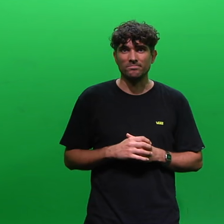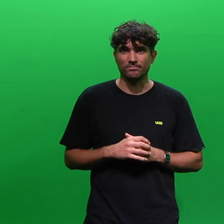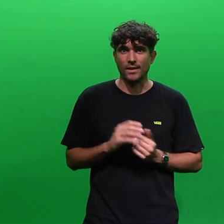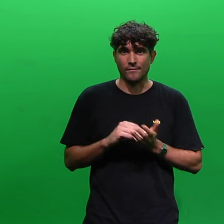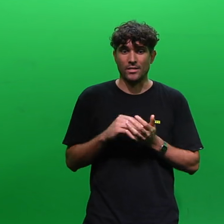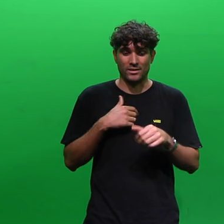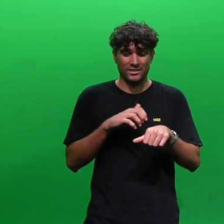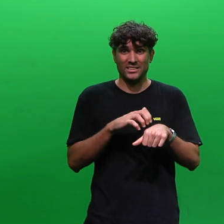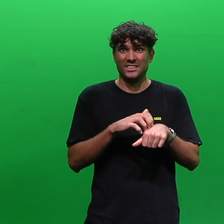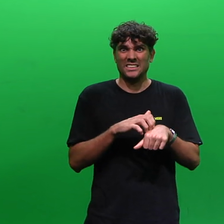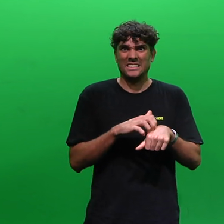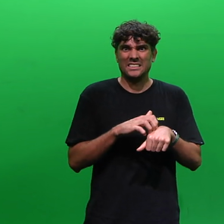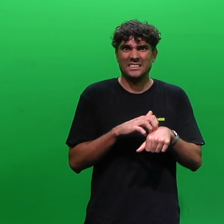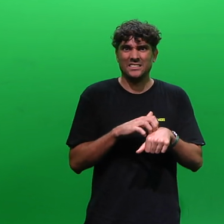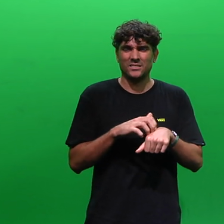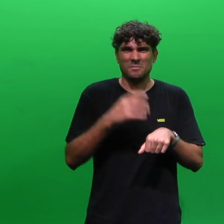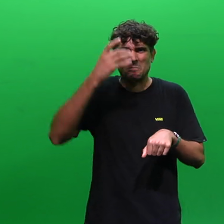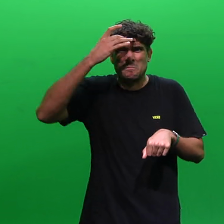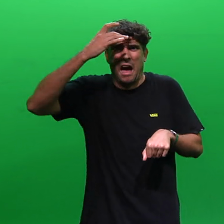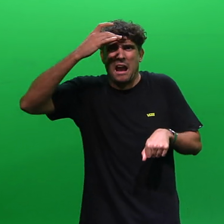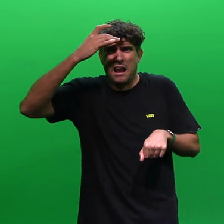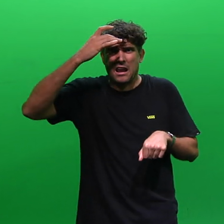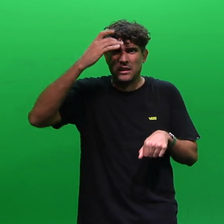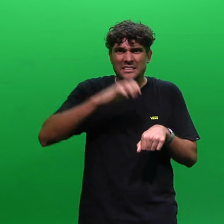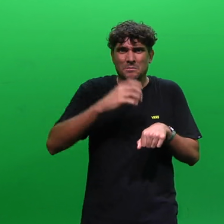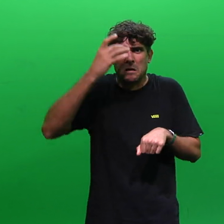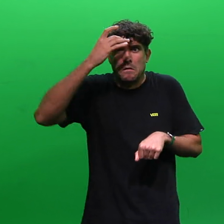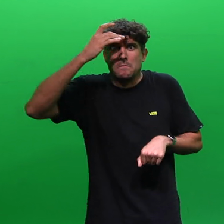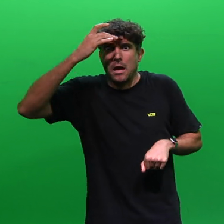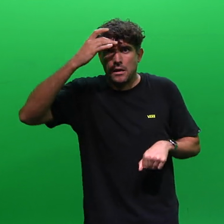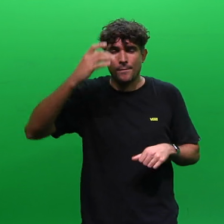De vegades em pica, i quan em rasco, després em fa mal el cap, si em rasco més em fa més mal el cap.